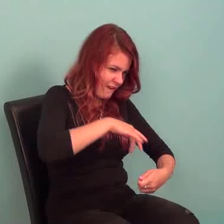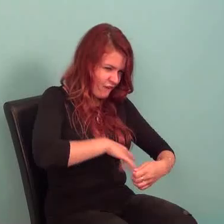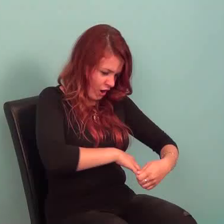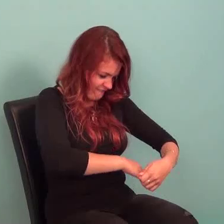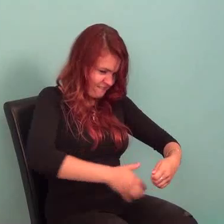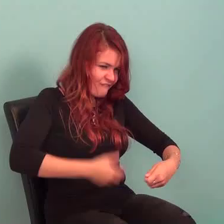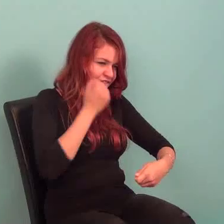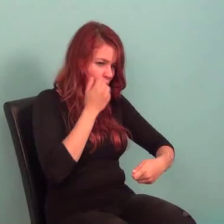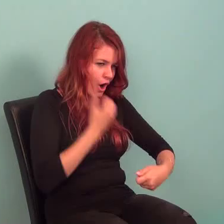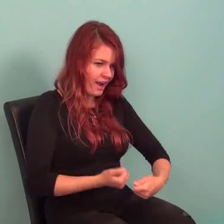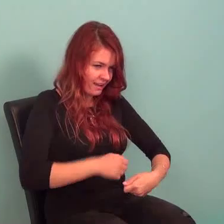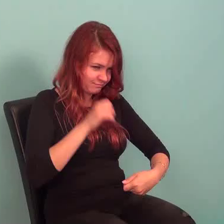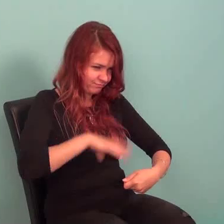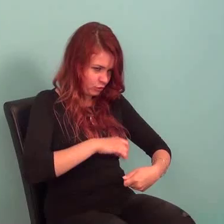Przednia kieszeń jest jak worek, do którego się coś wrzuca.